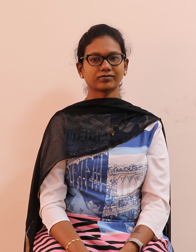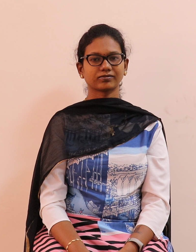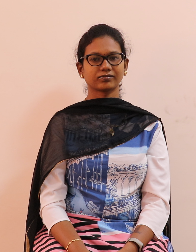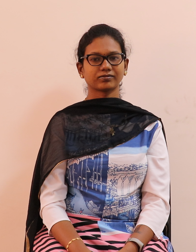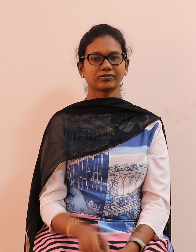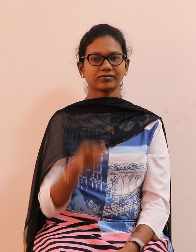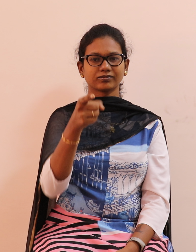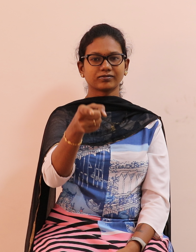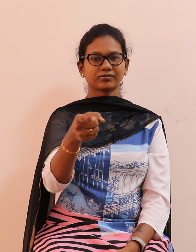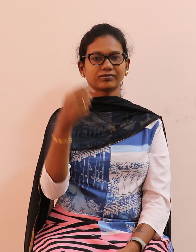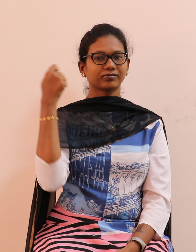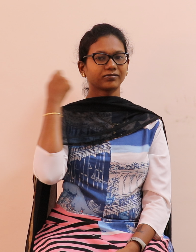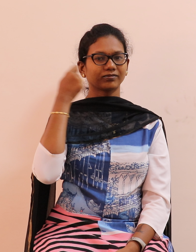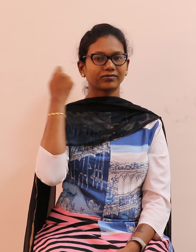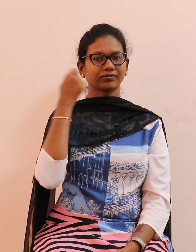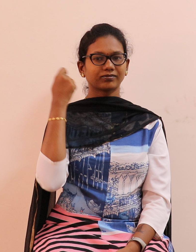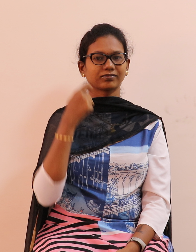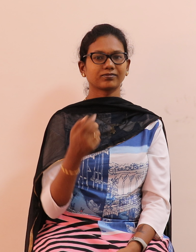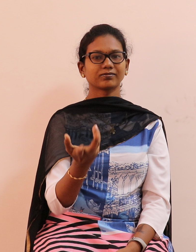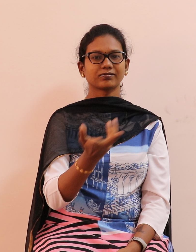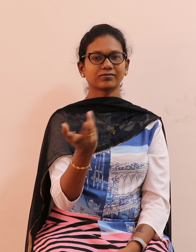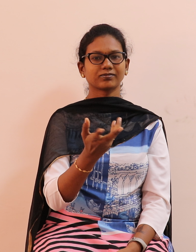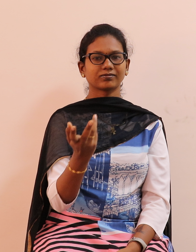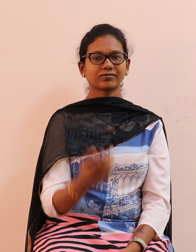what do you do